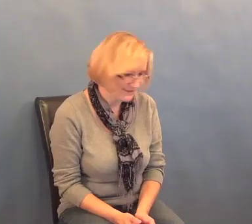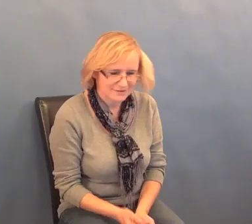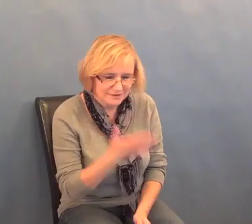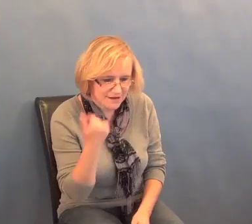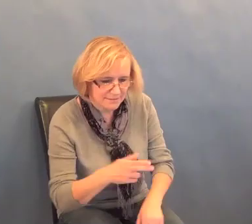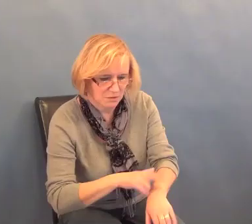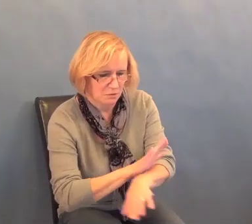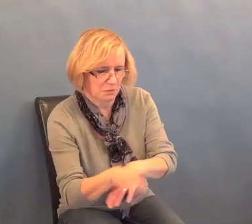Nie ma zapisanej godziny, jest pusto.